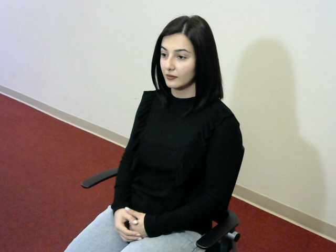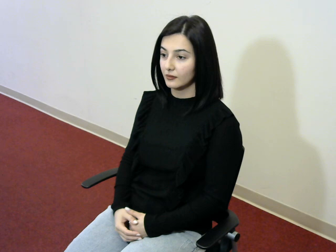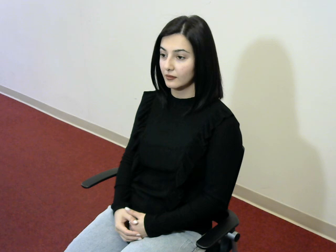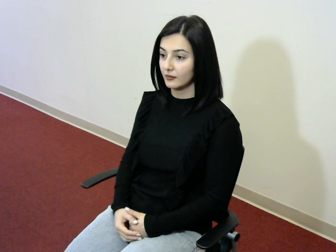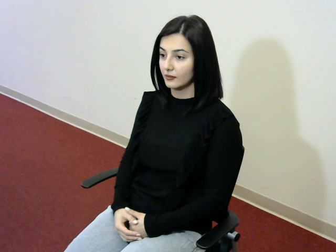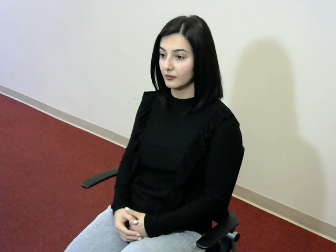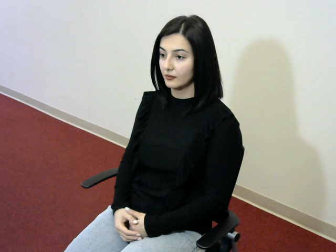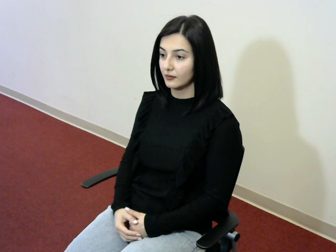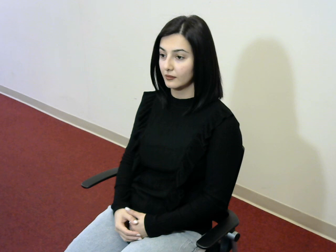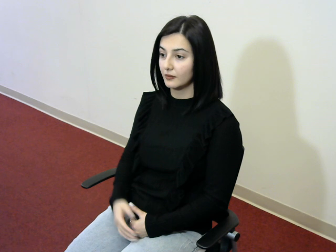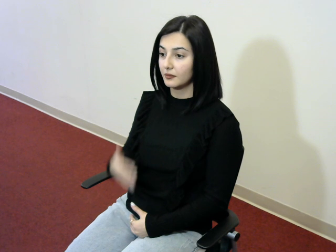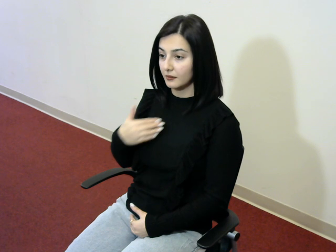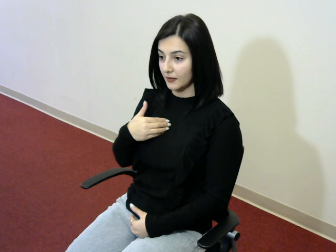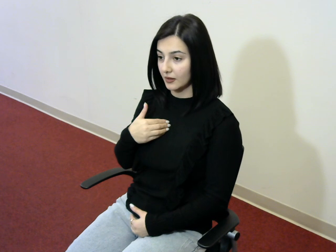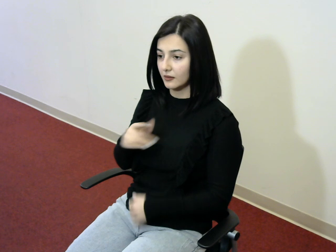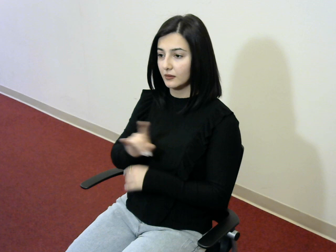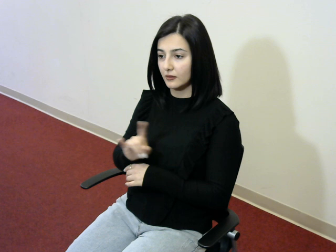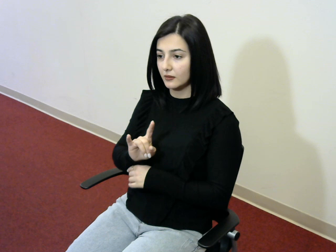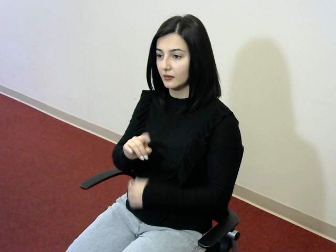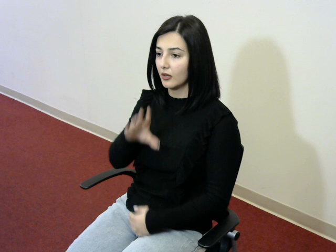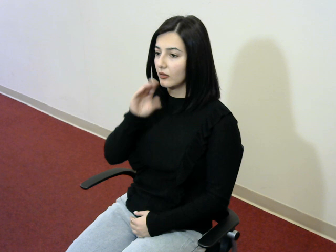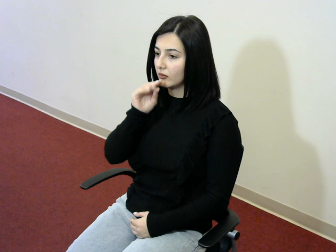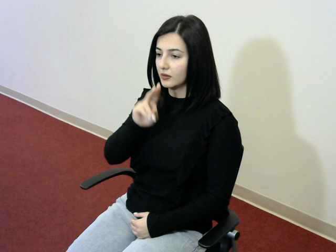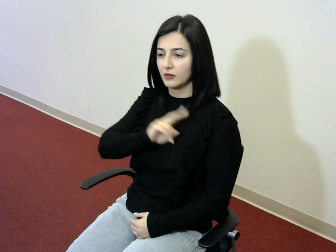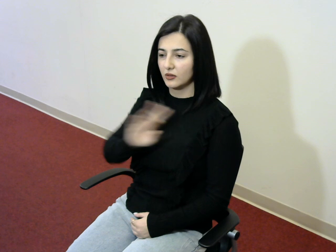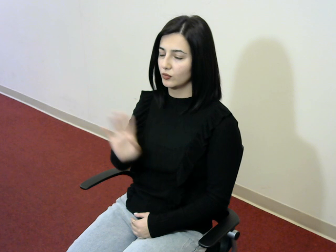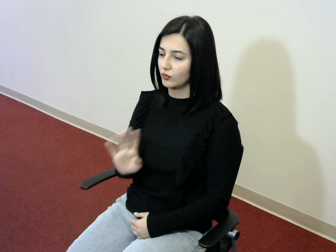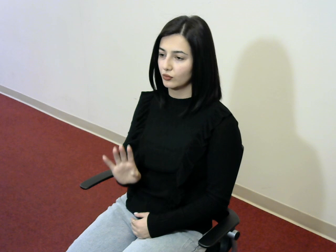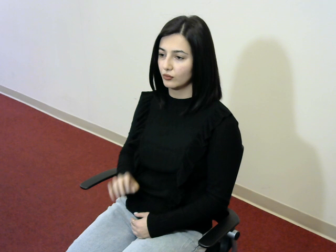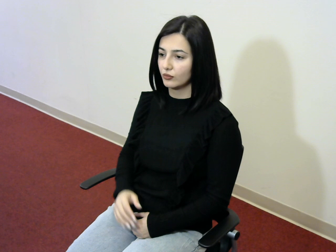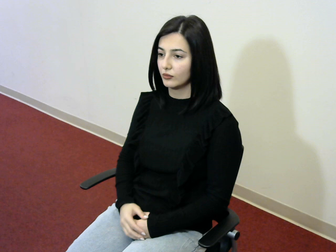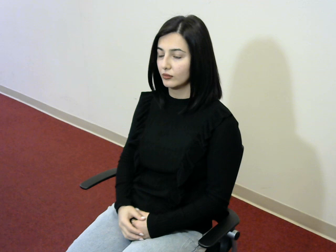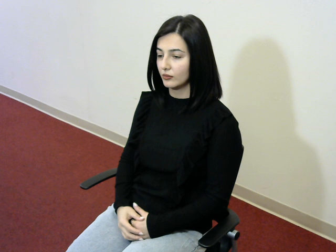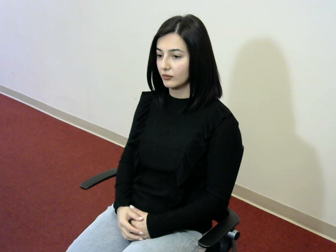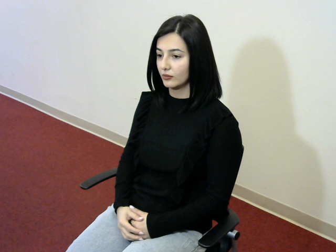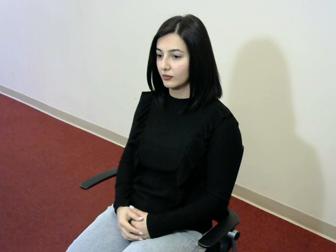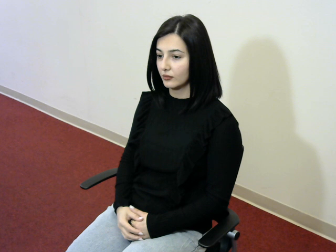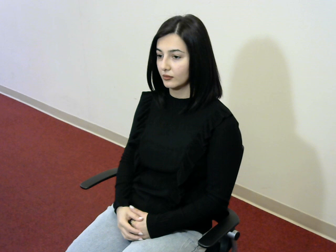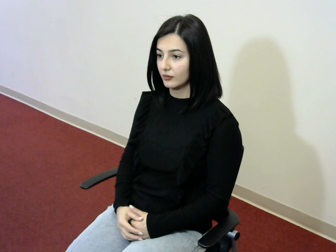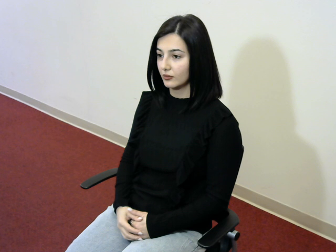Mən yalan danışmağı sevmirəm